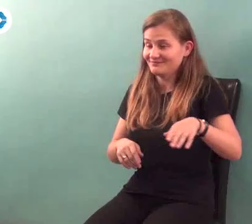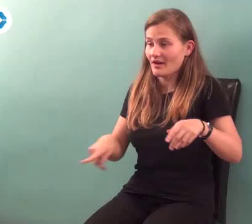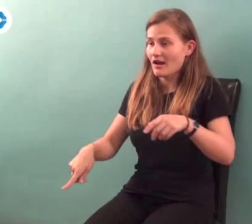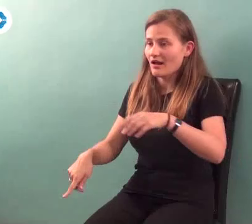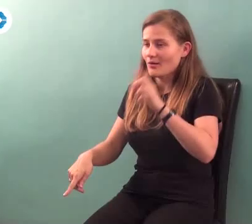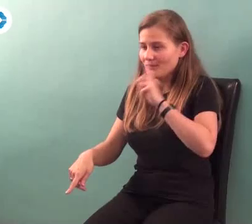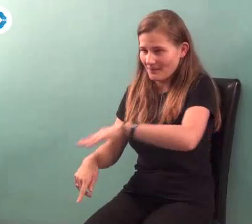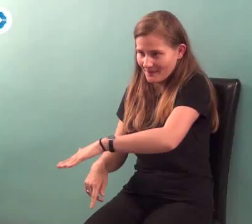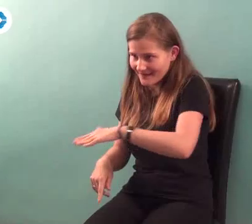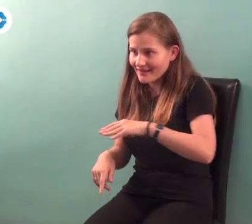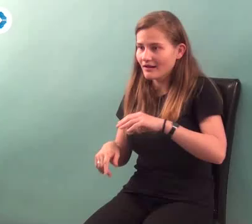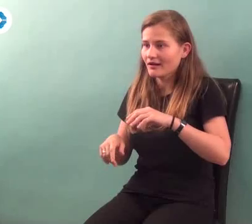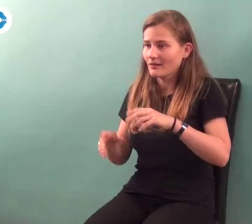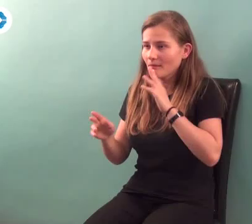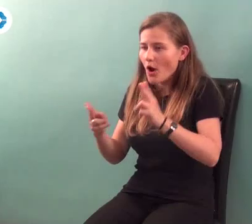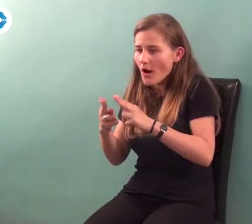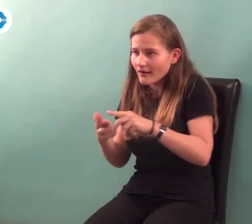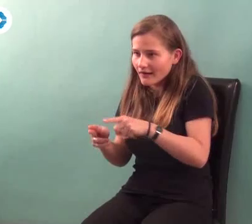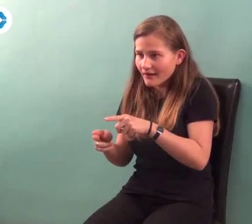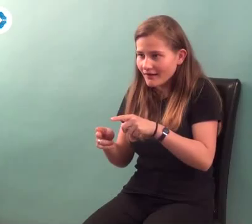Ten mały chłopiec chyba umawia się, gdzie ma iść.